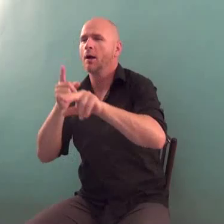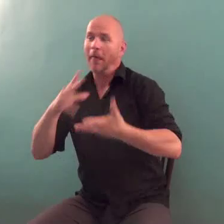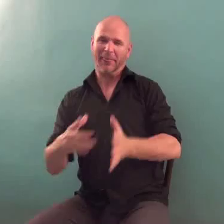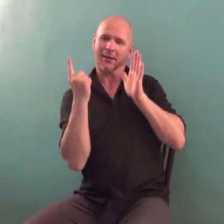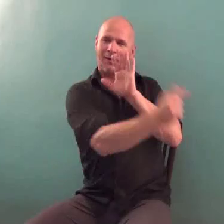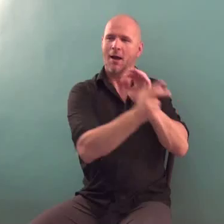Chłopak szybko biegnie.